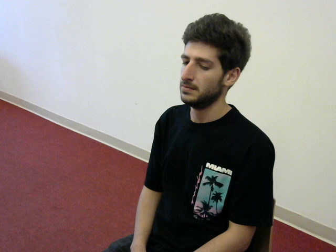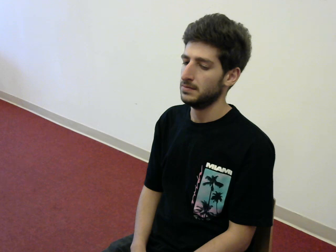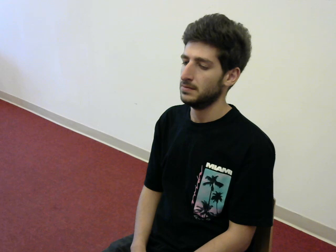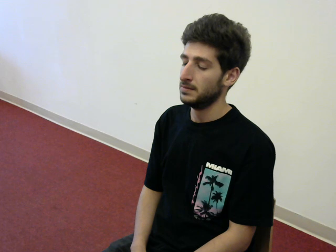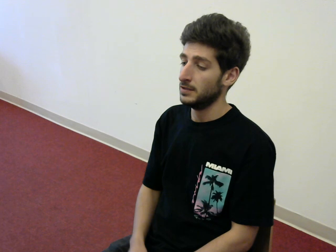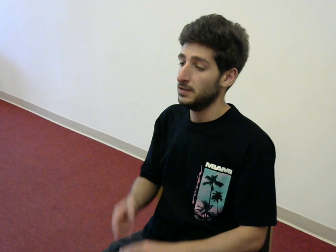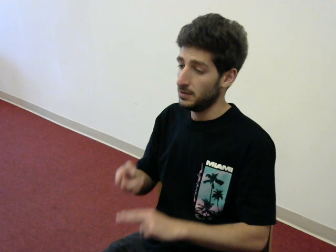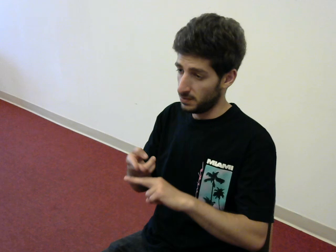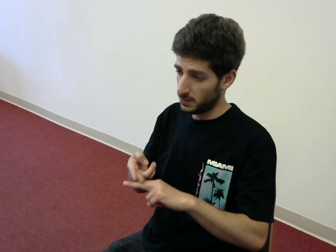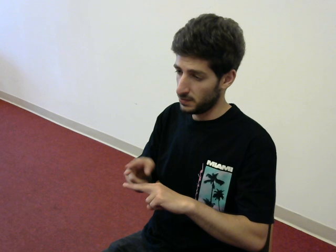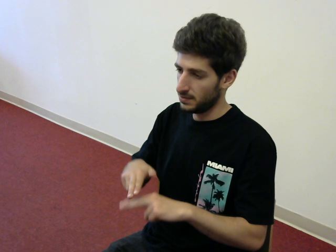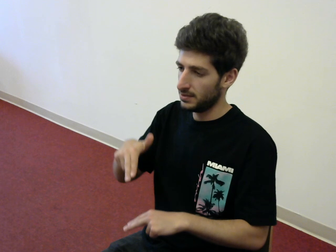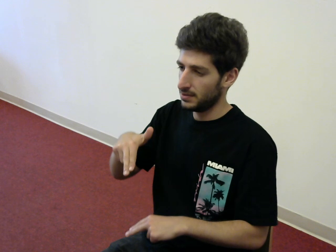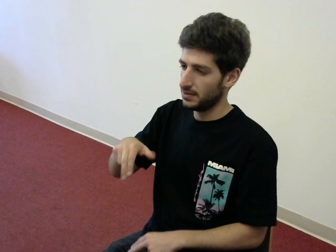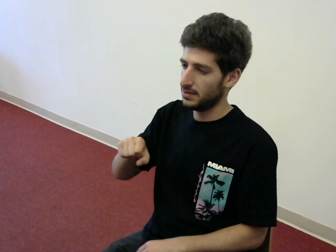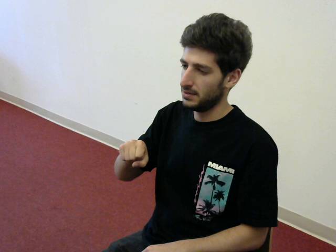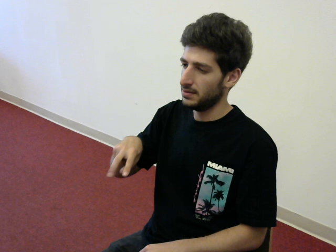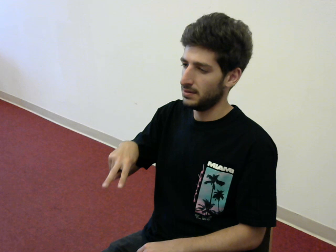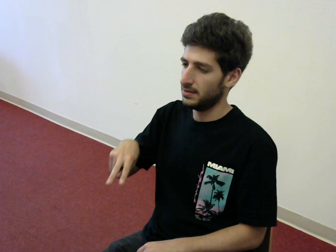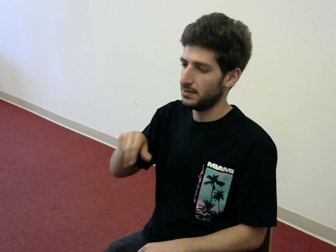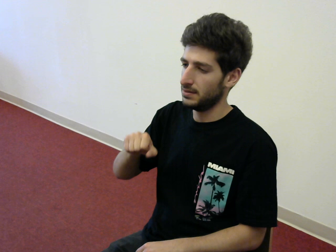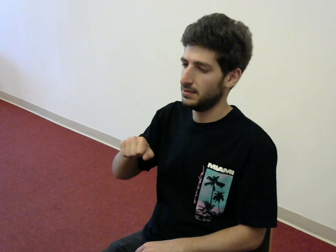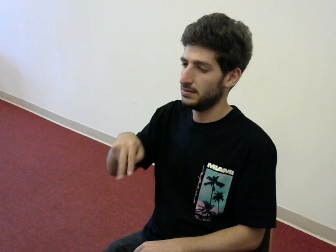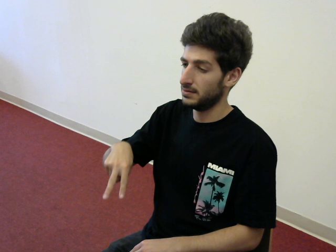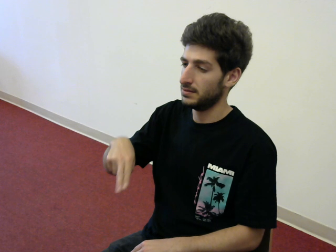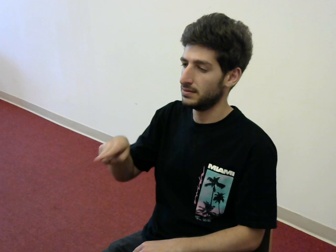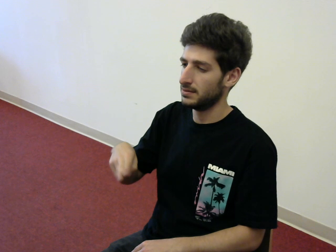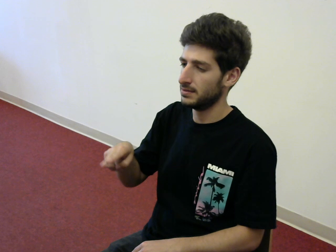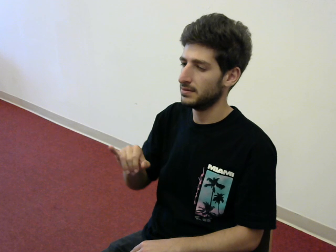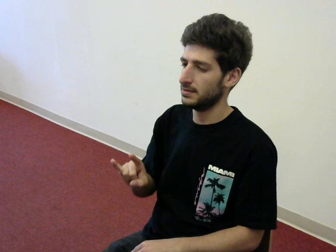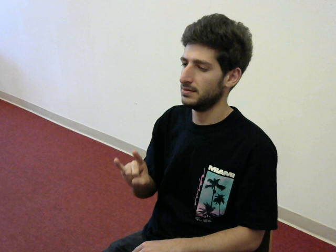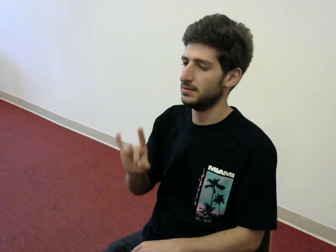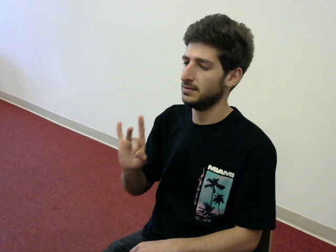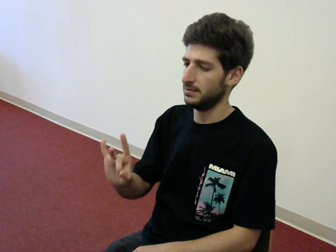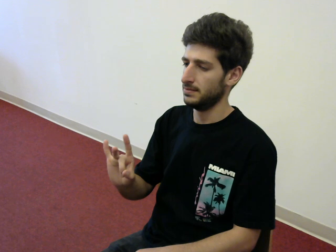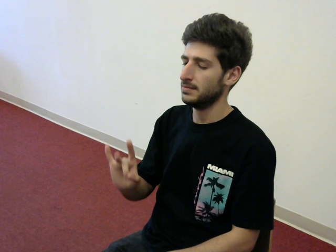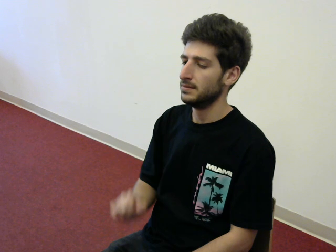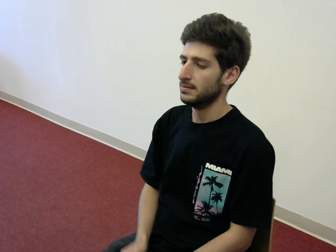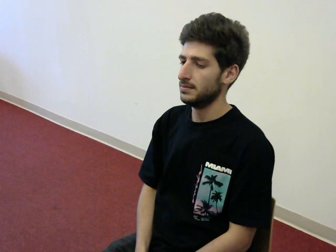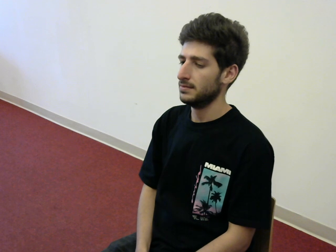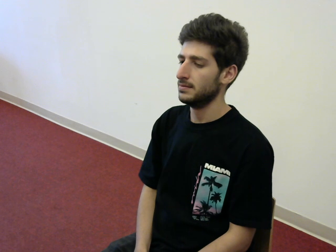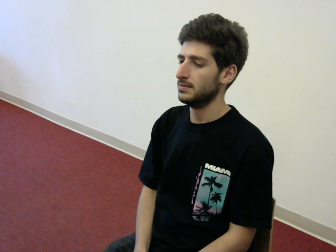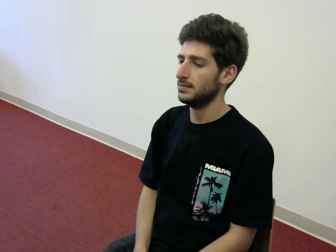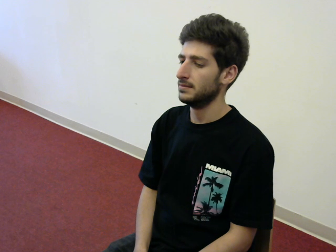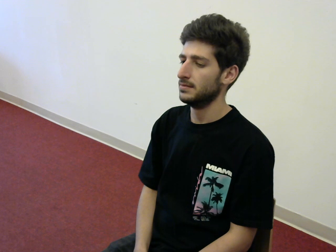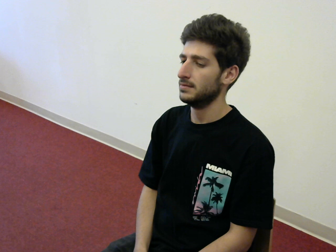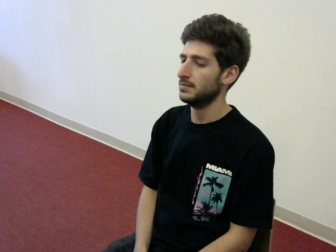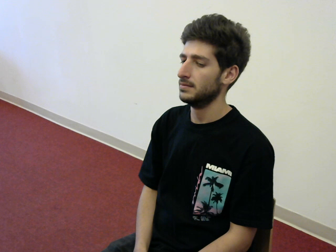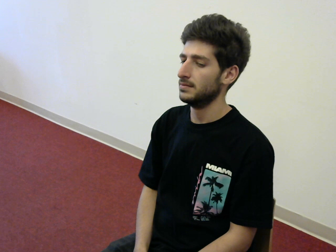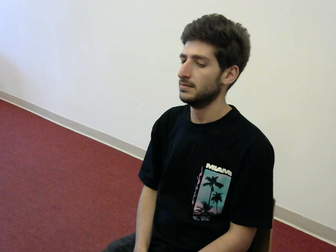Bu halaldır?